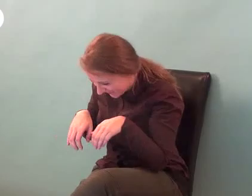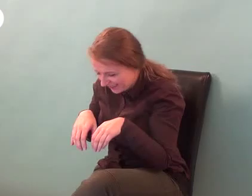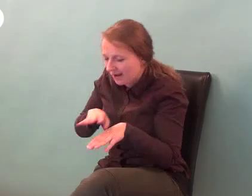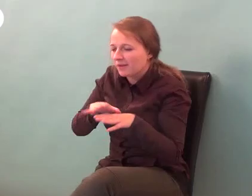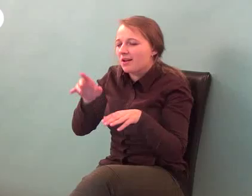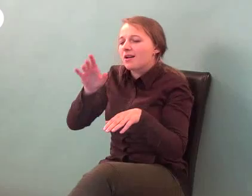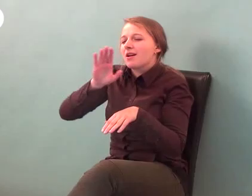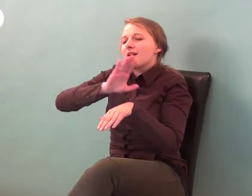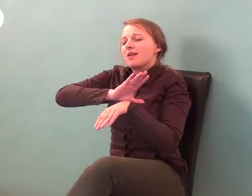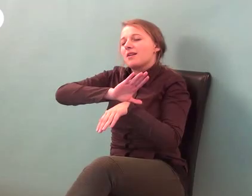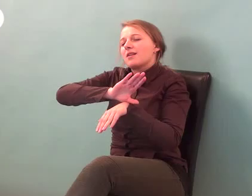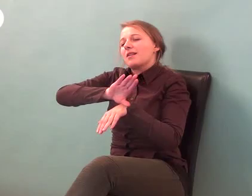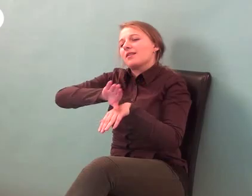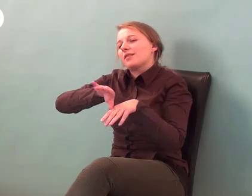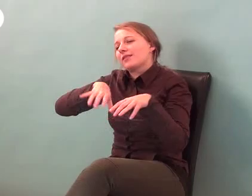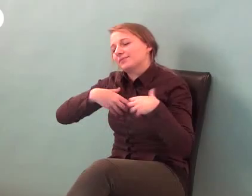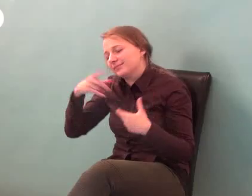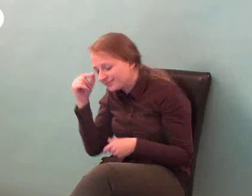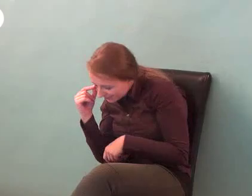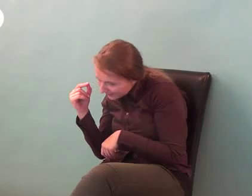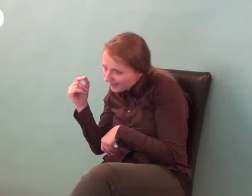Ostatecznie zmęczeni zasypiają.